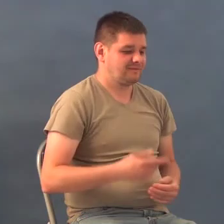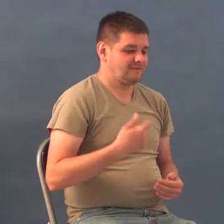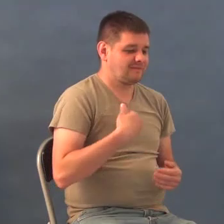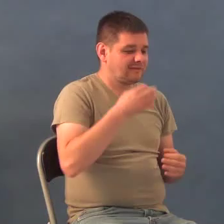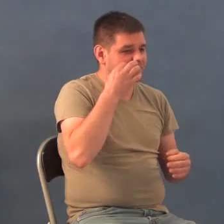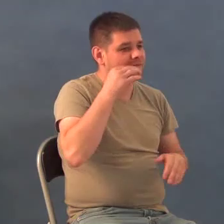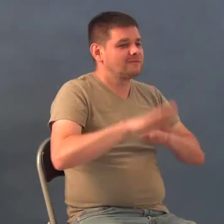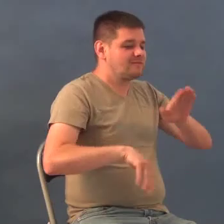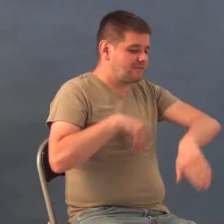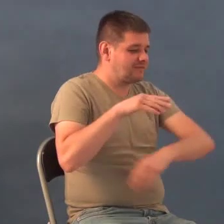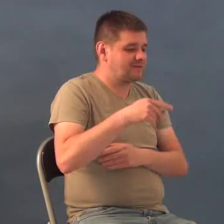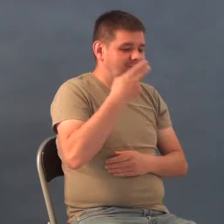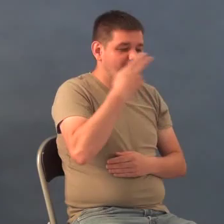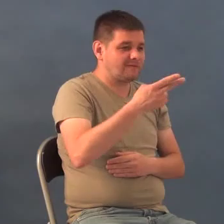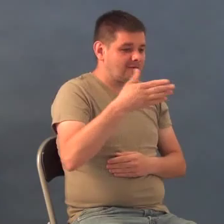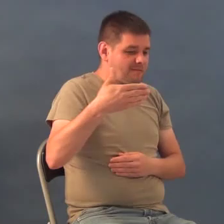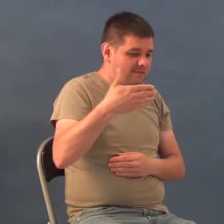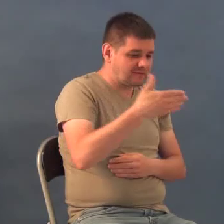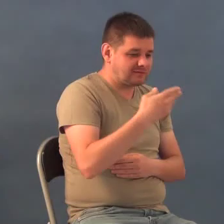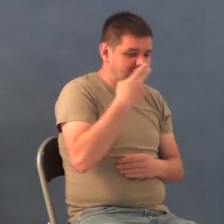Kot idzie, widzi rybę.